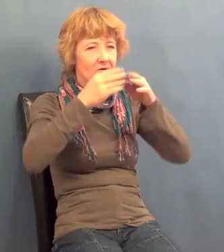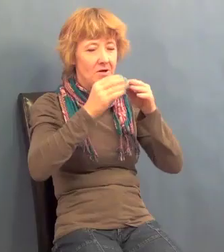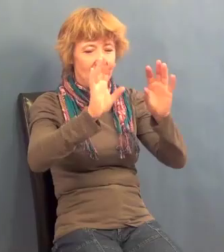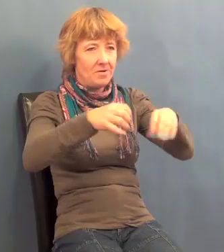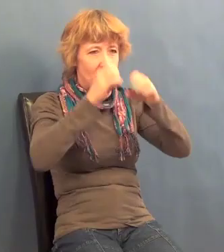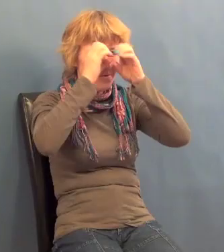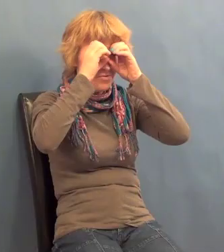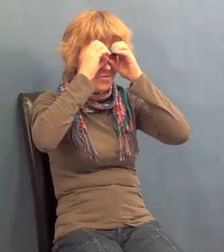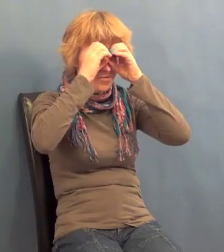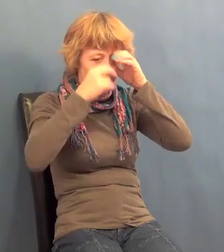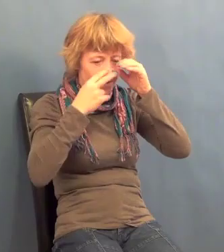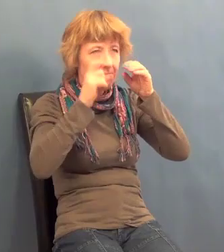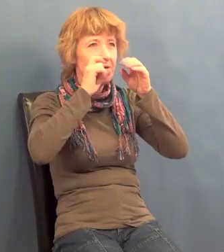Bierze lornetkę, patrzy przez nią, podgląda i szpieguje.